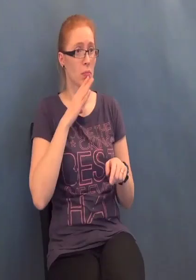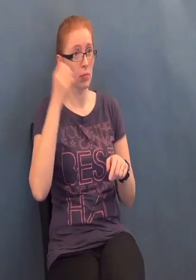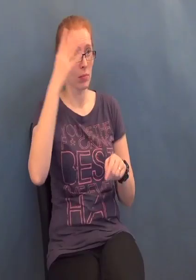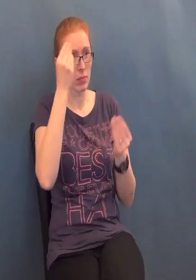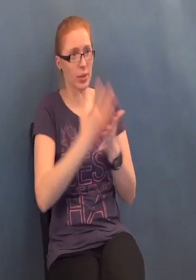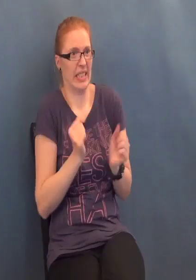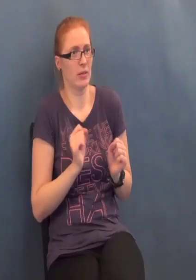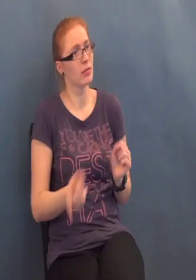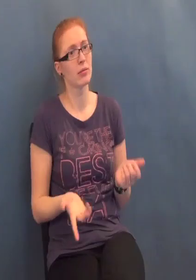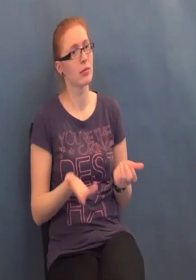Prysznic może powodować nagłe wyziębienie, więc nie wolno.